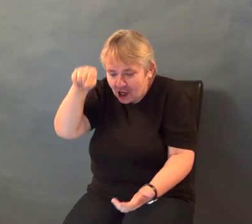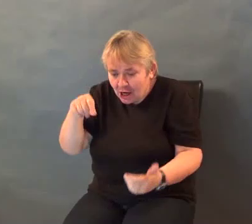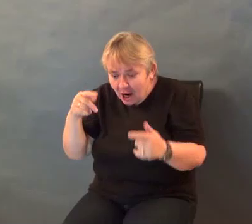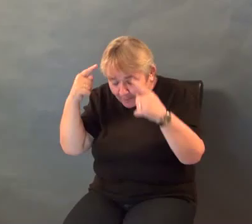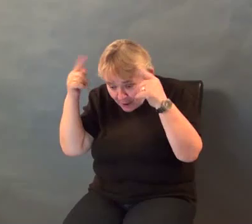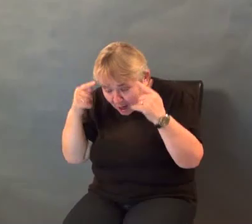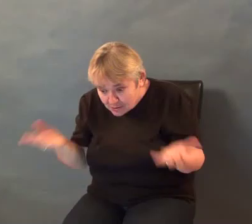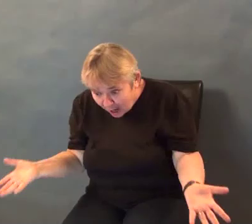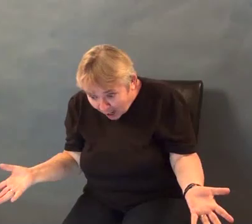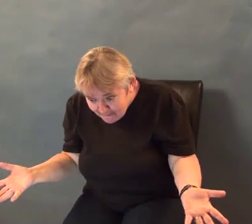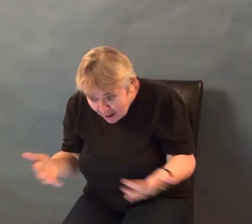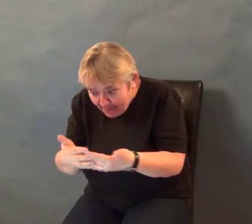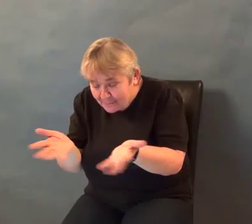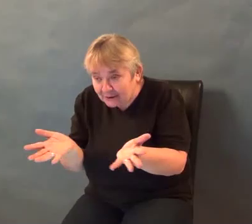Myszka Miki zobaczyła, że w misce nic nie zostało.